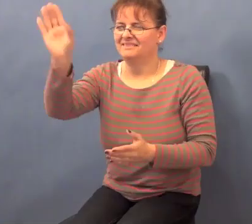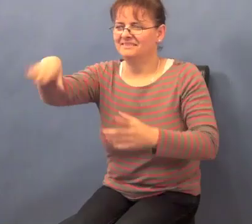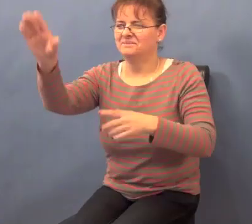Możesz to zrobić.